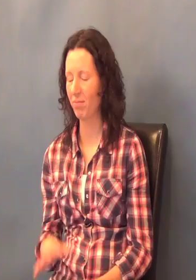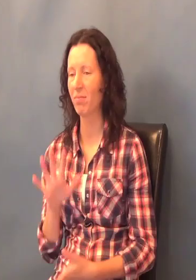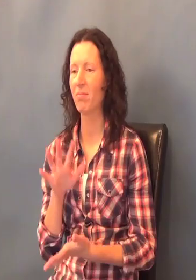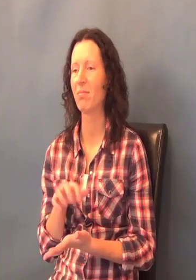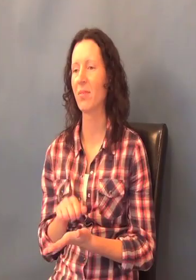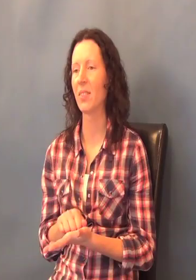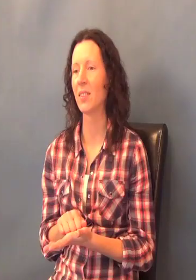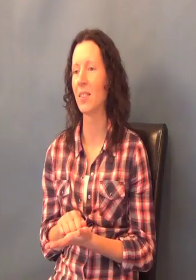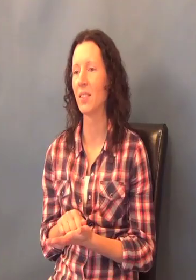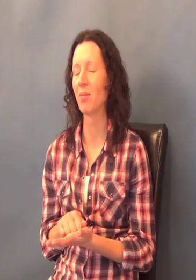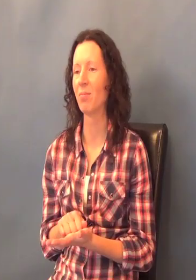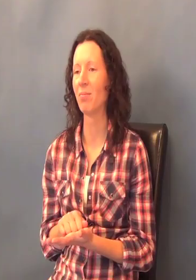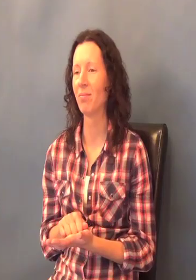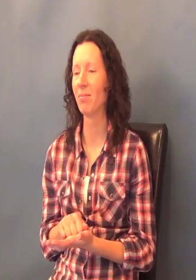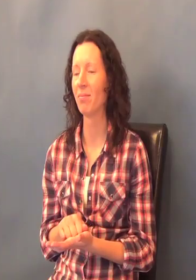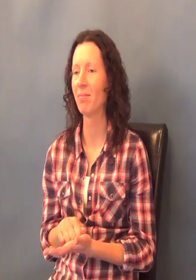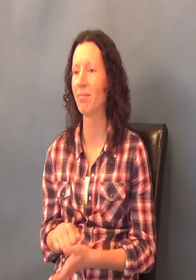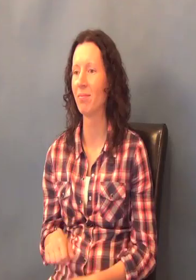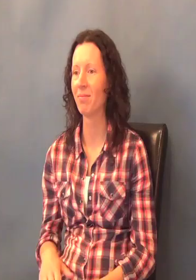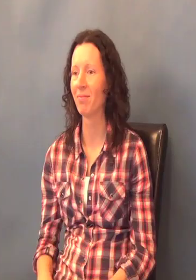Zajęta.